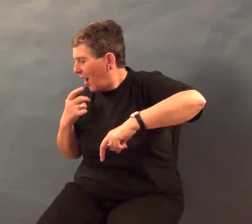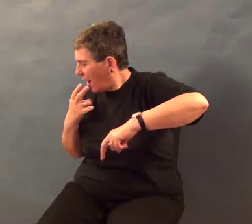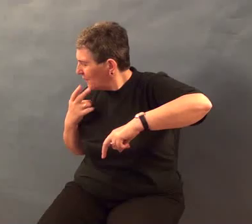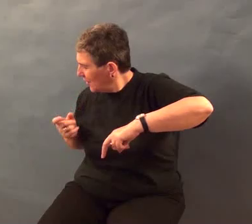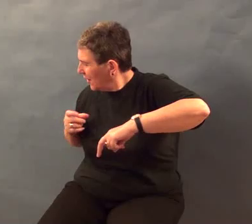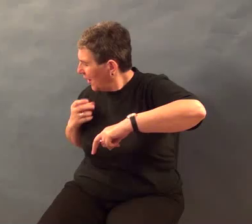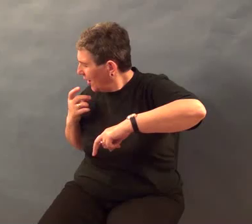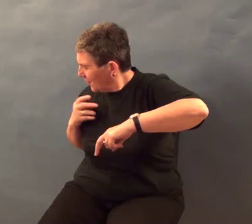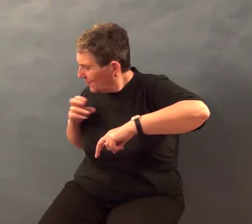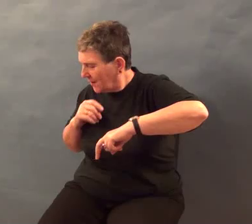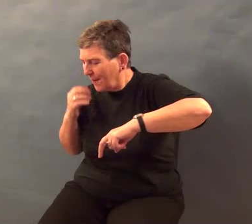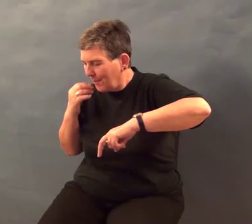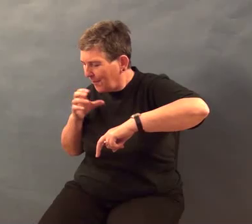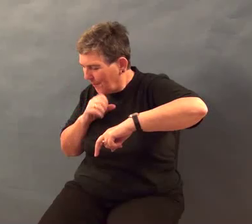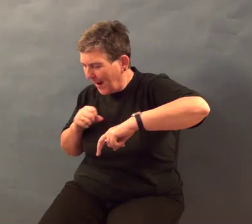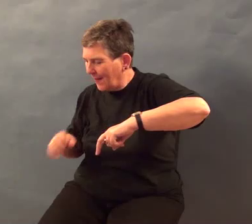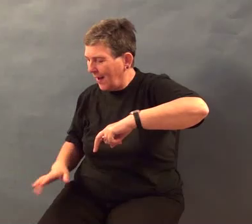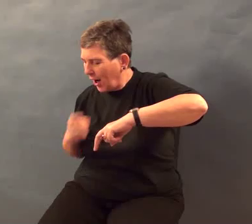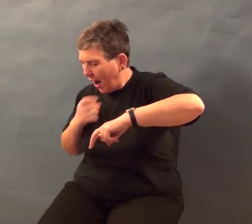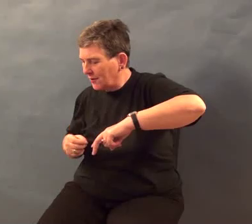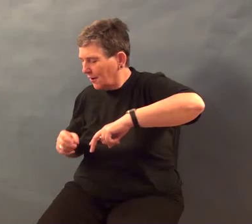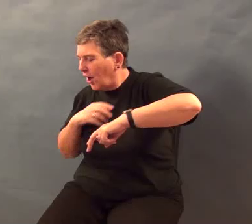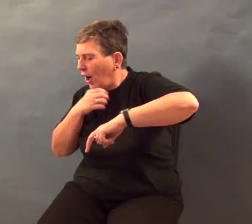Pan, pan z koszem, nie, z kozą idzie.